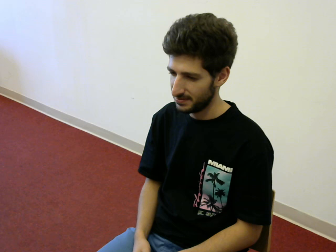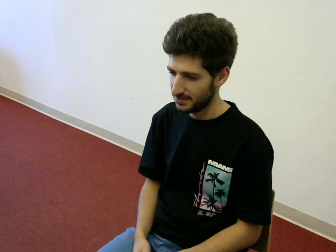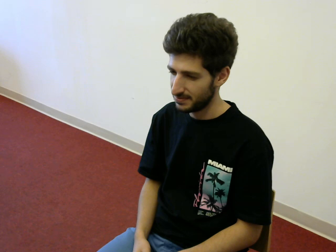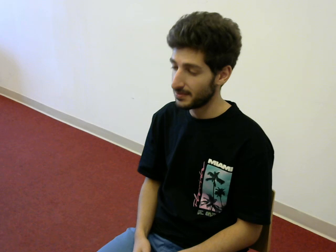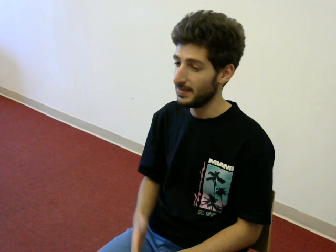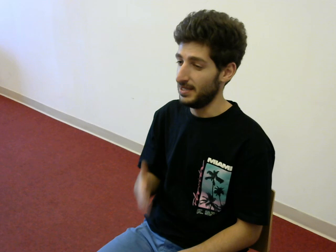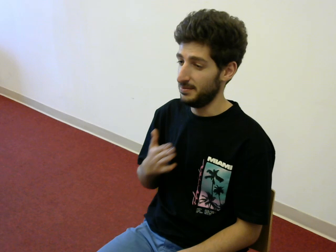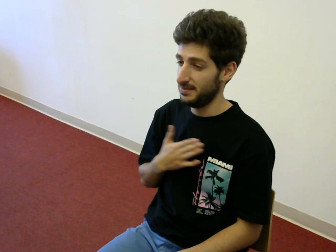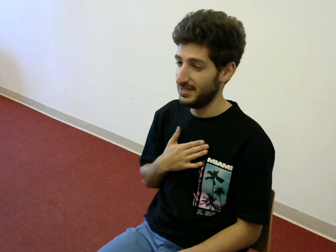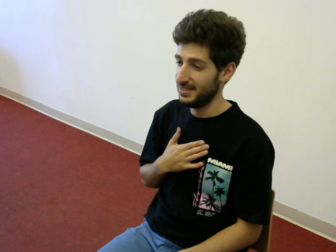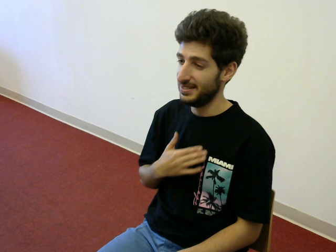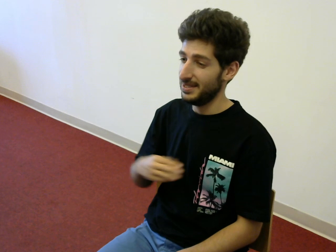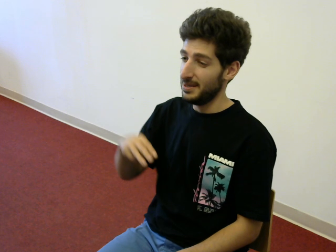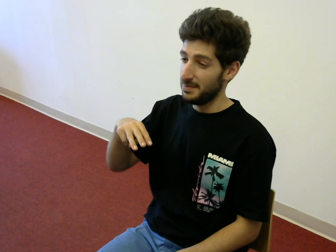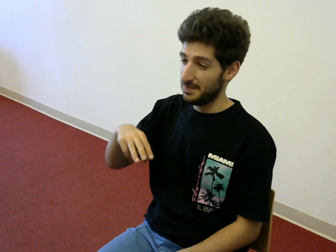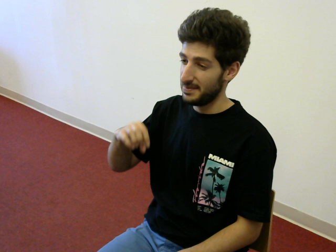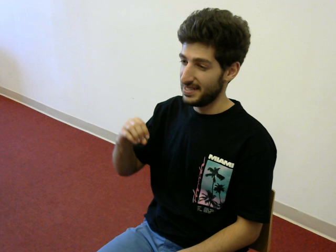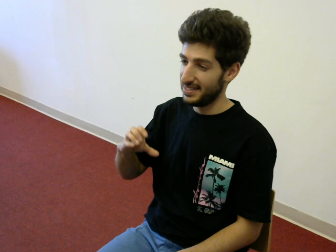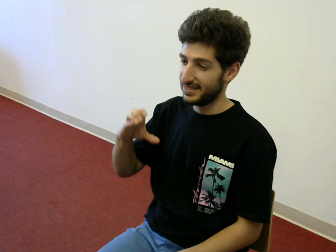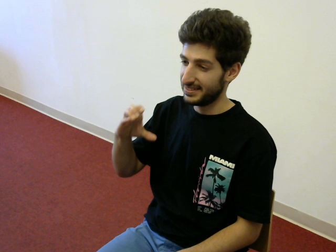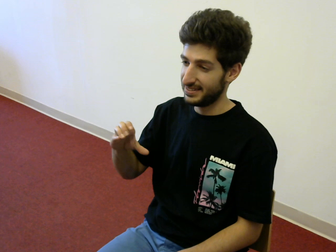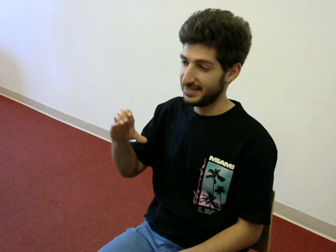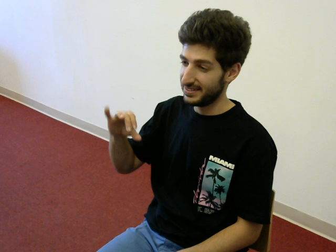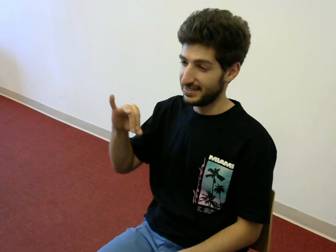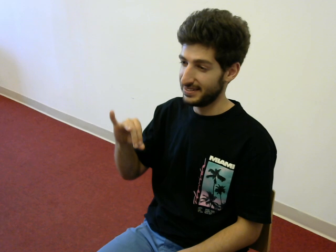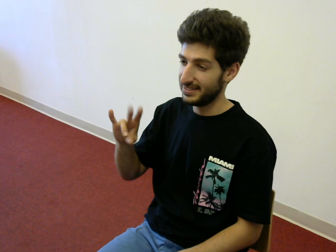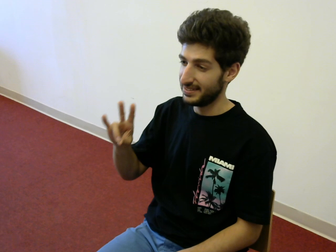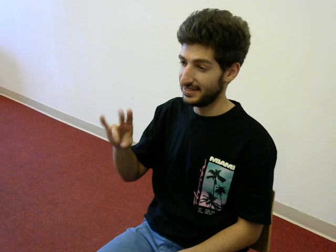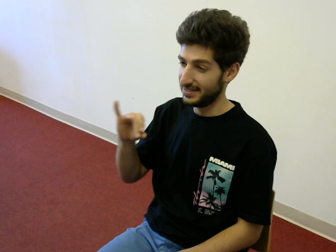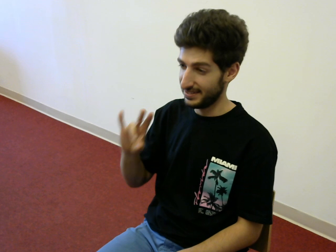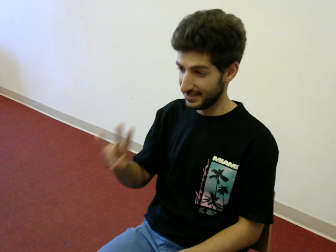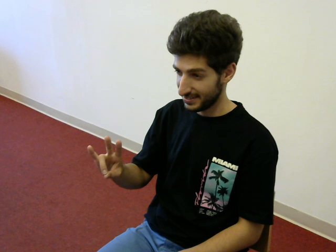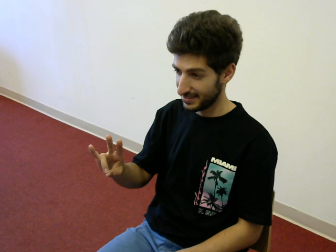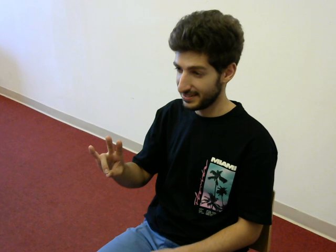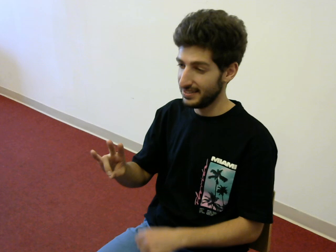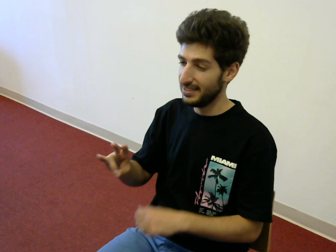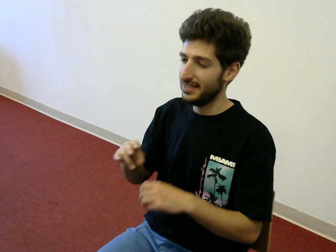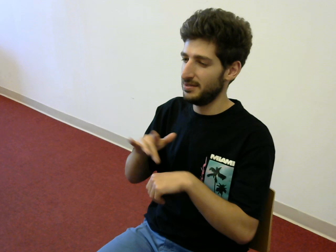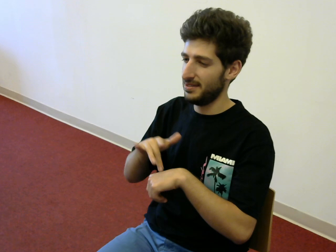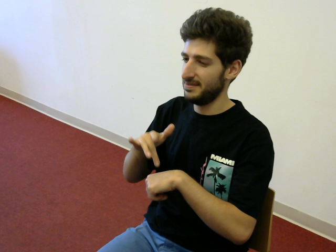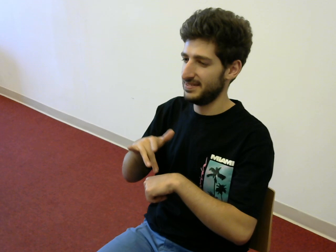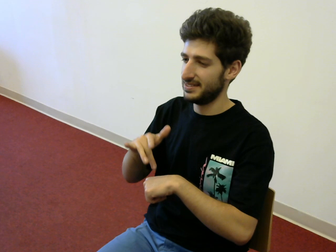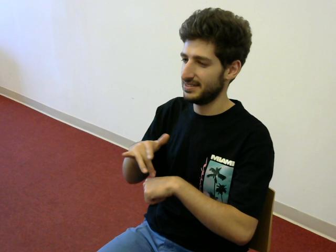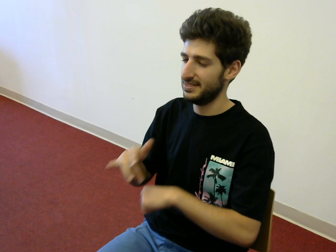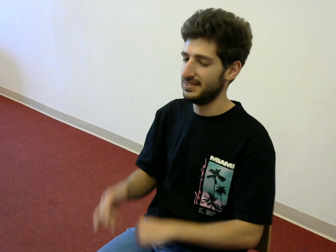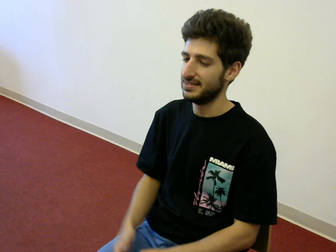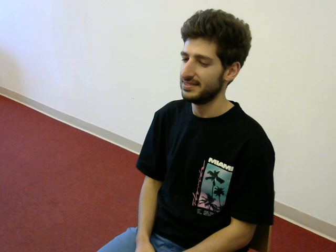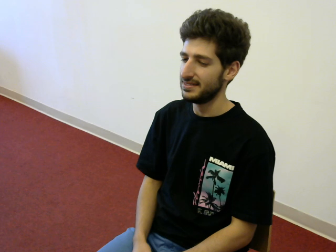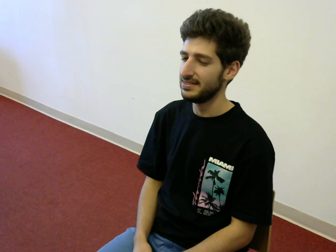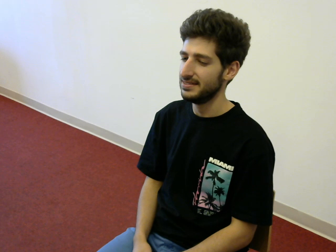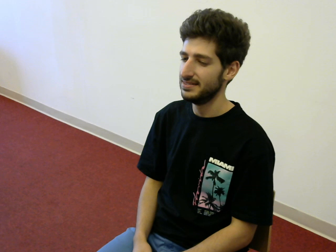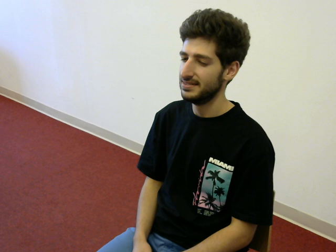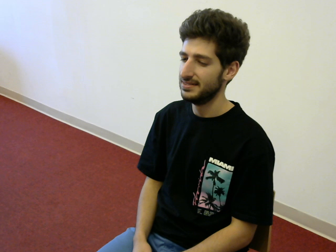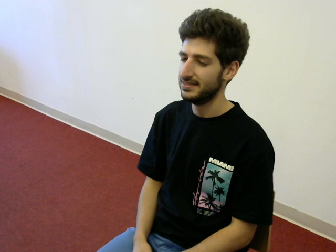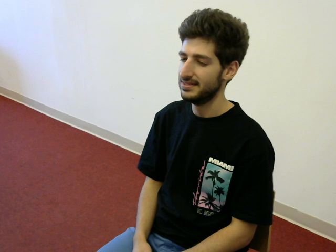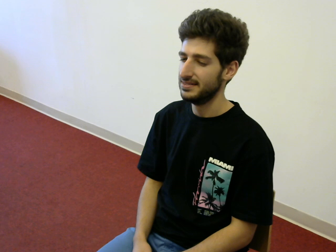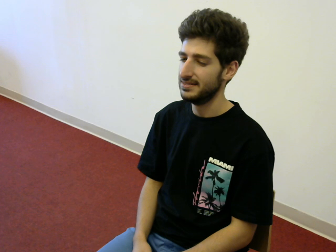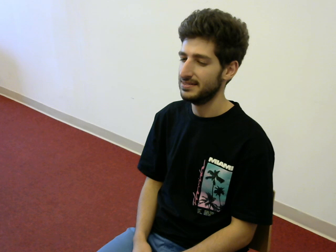Mən Messinin fanatıyam